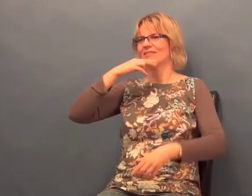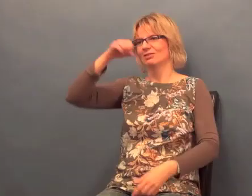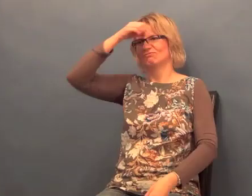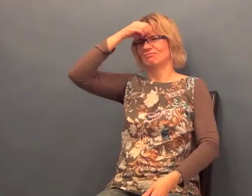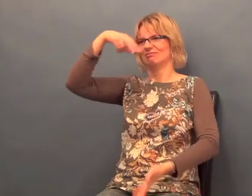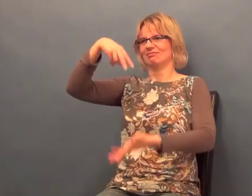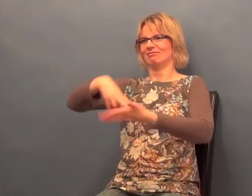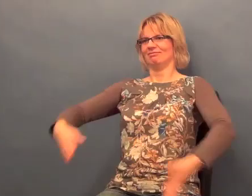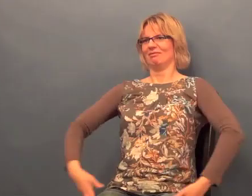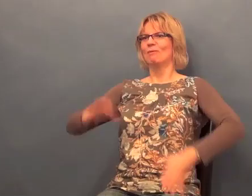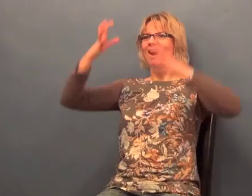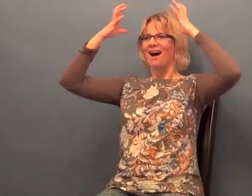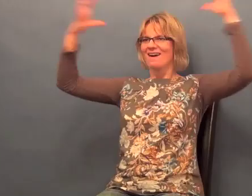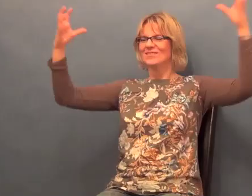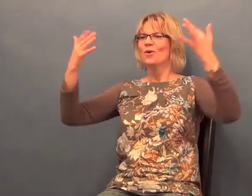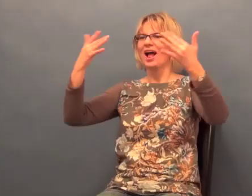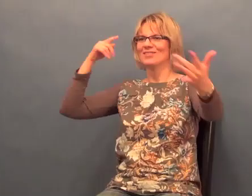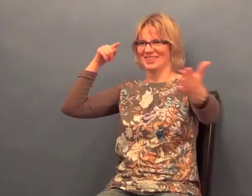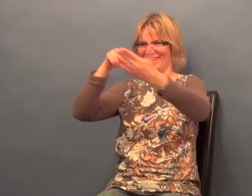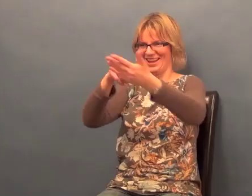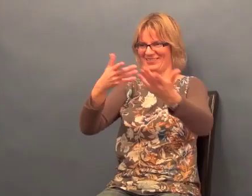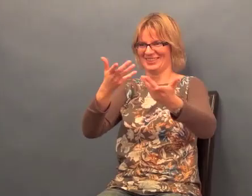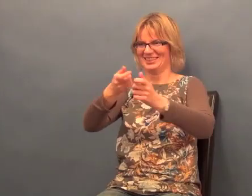Tata się uspokoił, bo ta rzecz na głowie była wielka i strzała z łatwością w nią trafi.